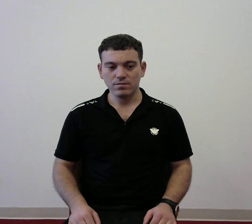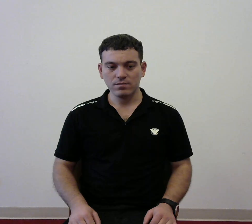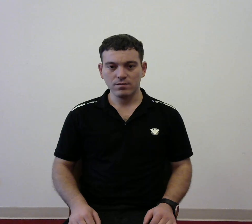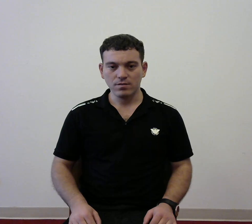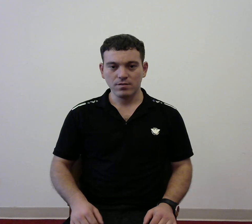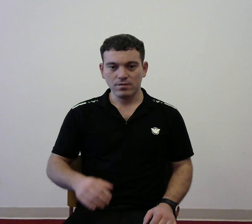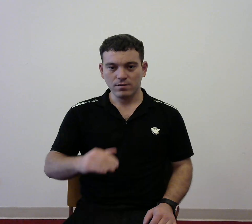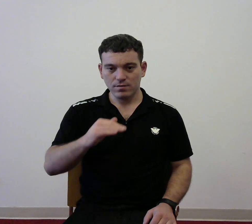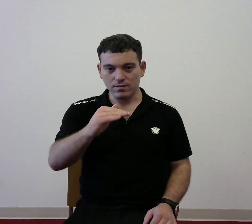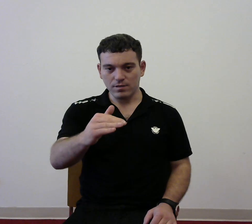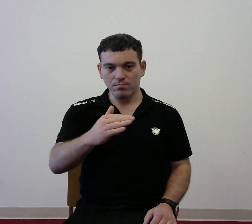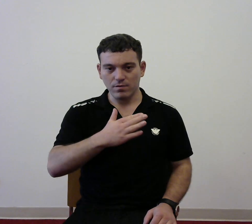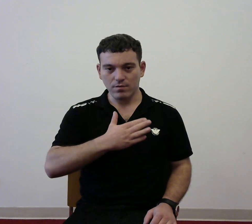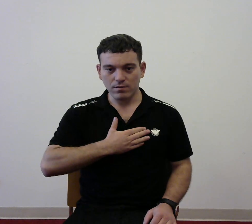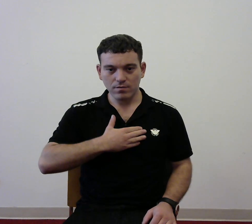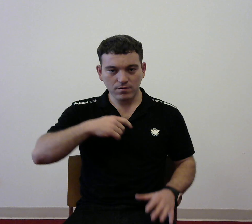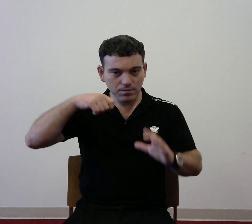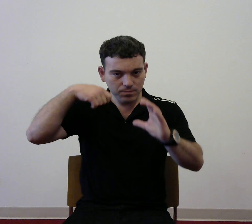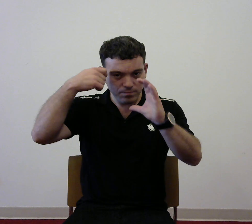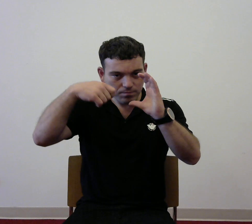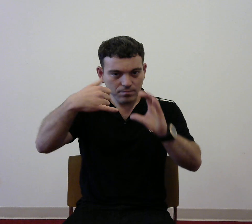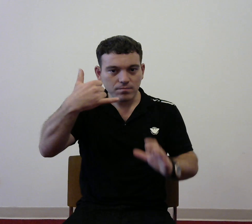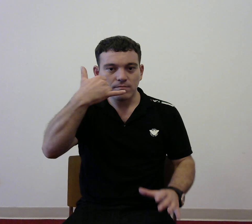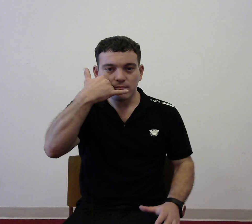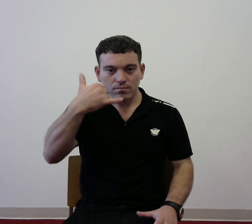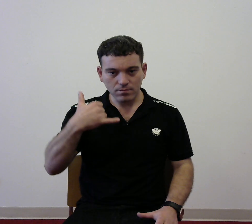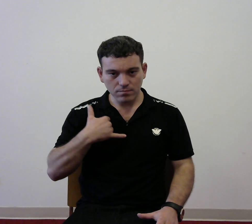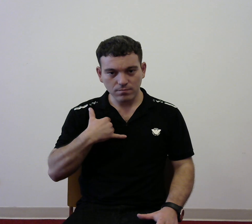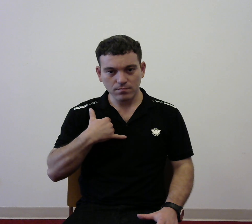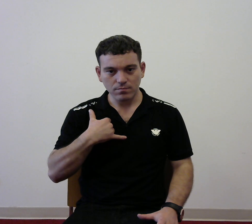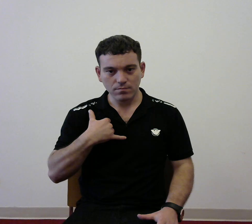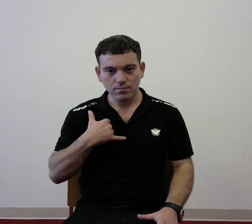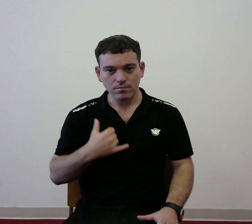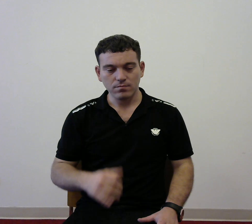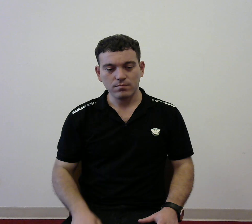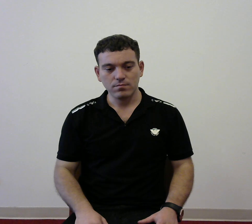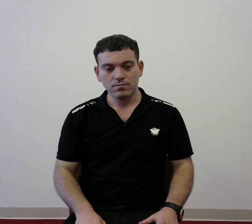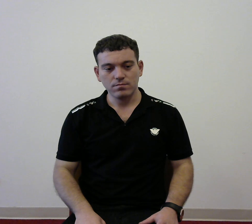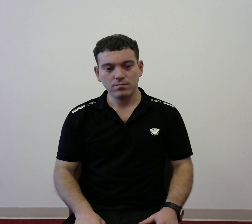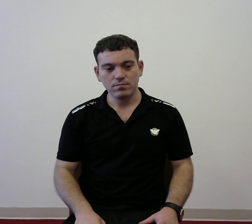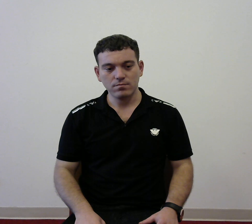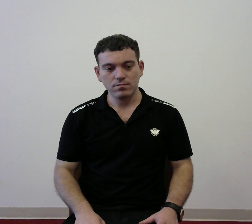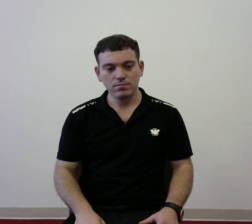Siz mənə video zəng edin